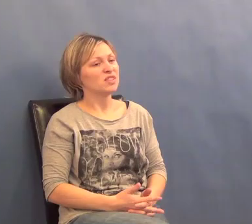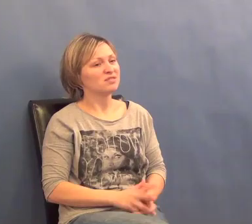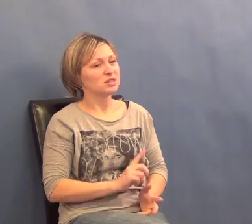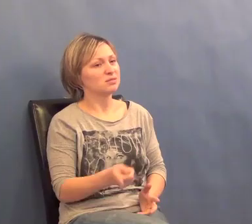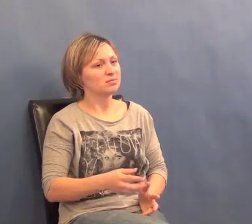Nie wolno.